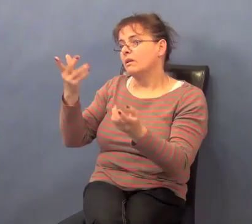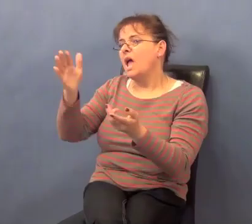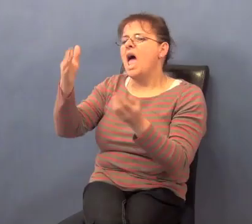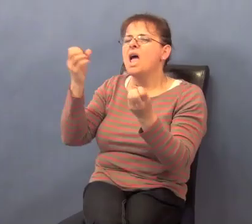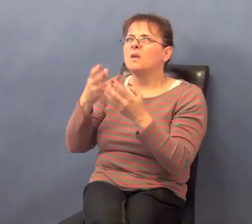No, kino.